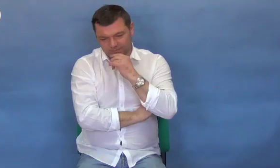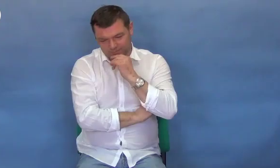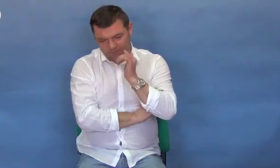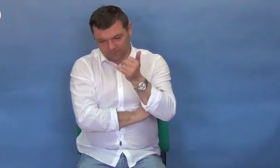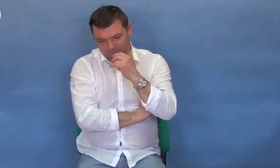Tak.